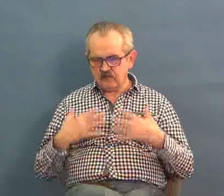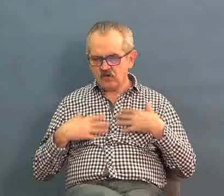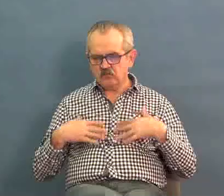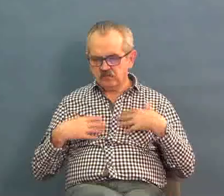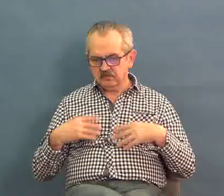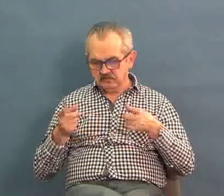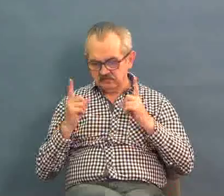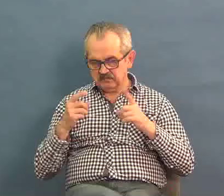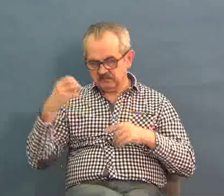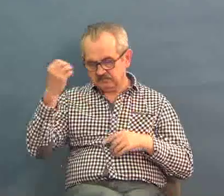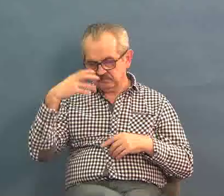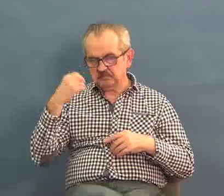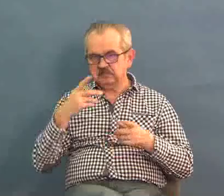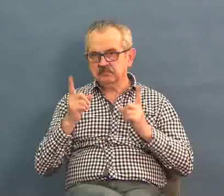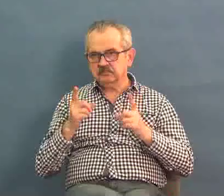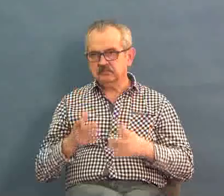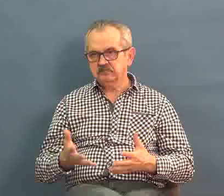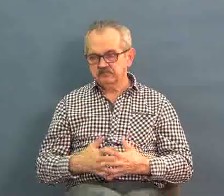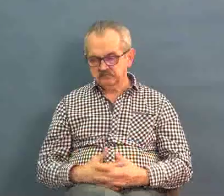Zakaz korzystania z prysznica, nie wolno się kąpać.